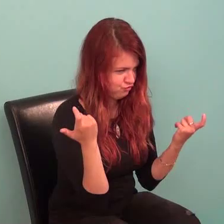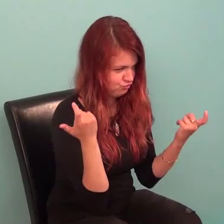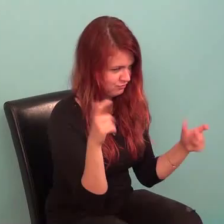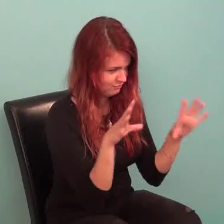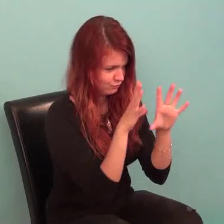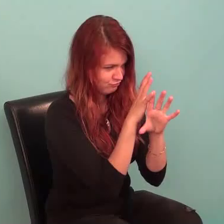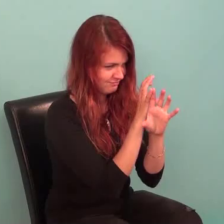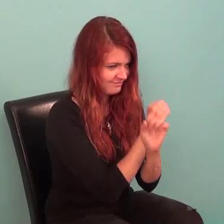Koniec.